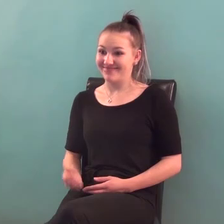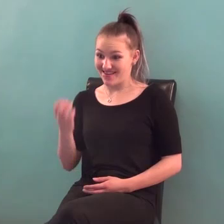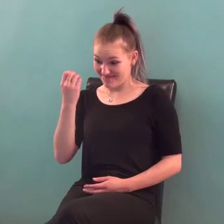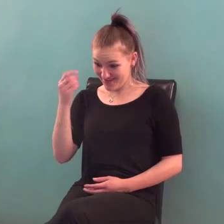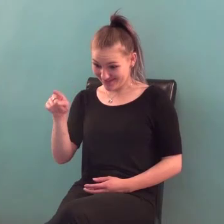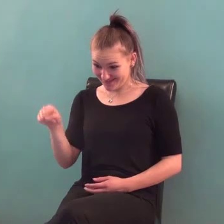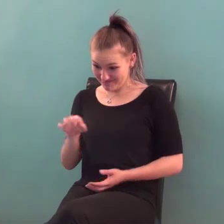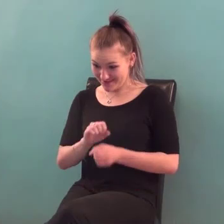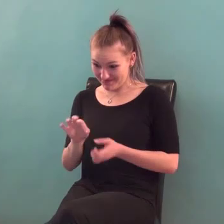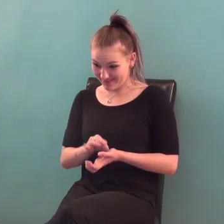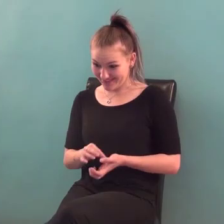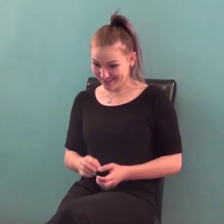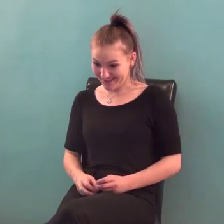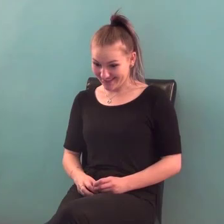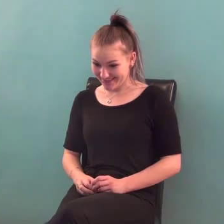To jest pociąg? Jesteś pewny?